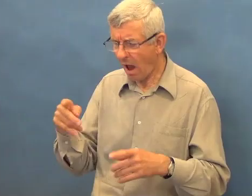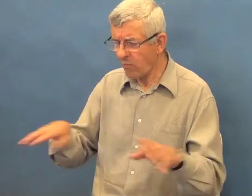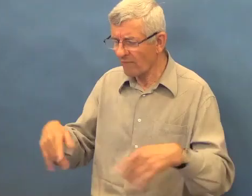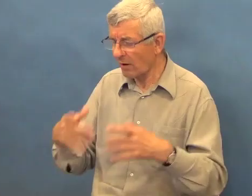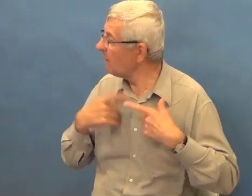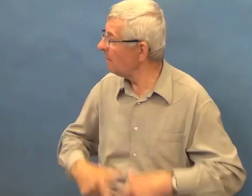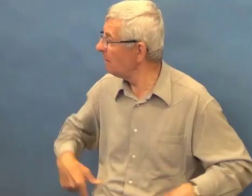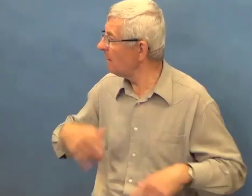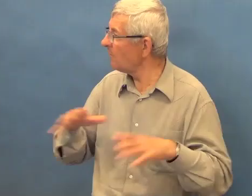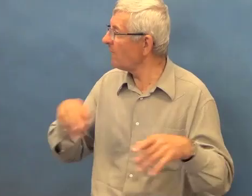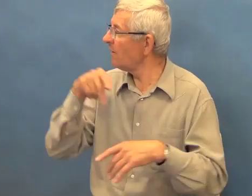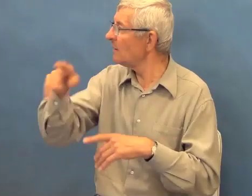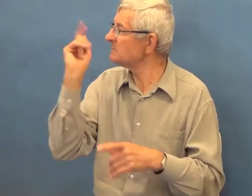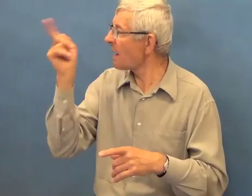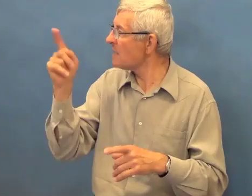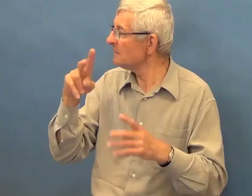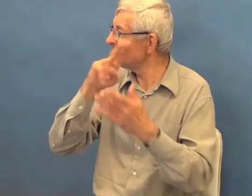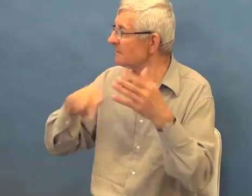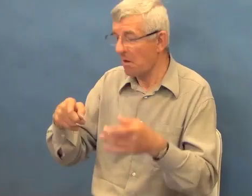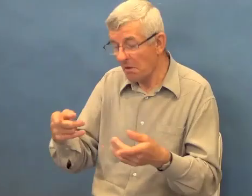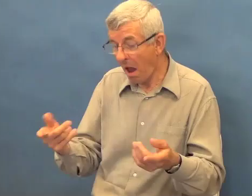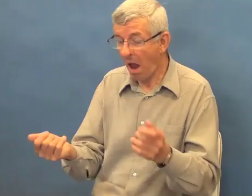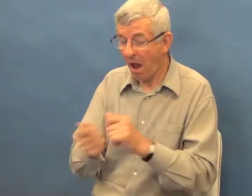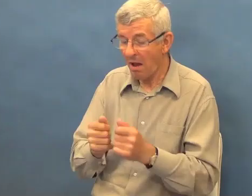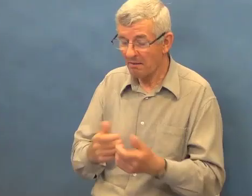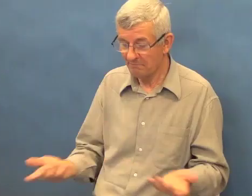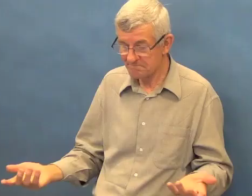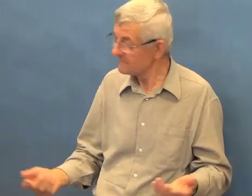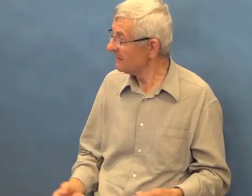Znak zlikwidowany, to znaczy, że jest zakaz wchodzenia na basen w stroju kąpielowym.